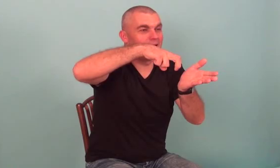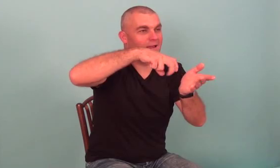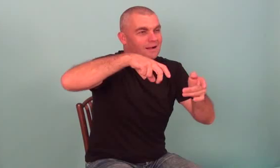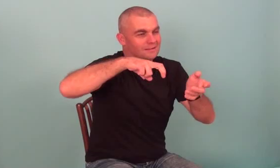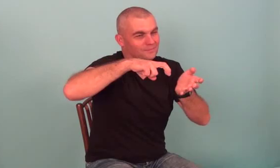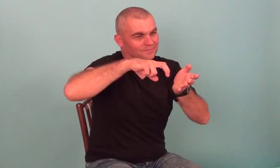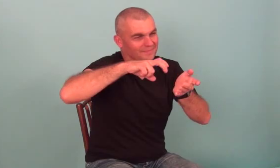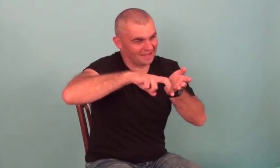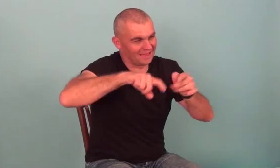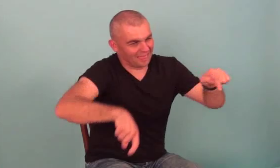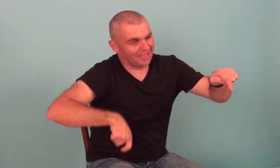Idzie kulejąc.